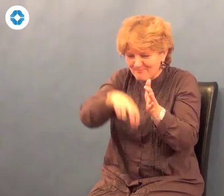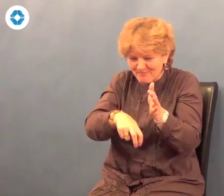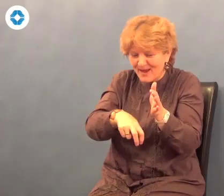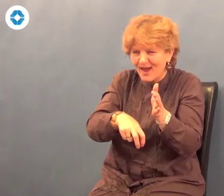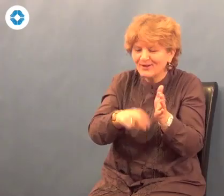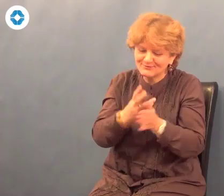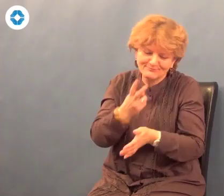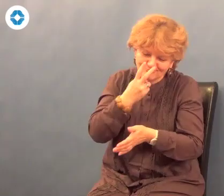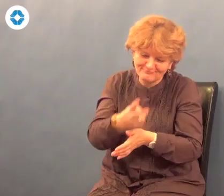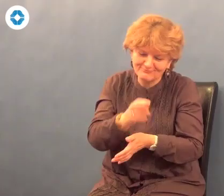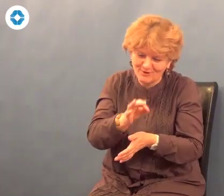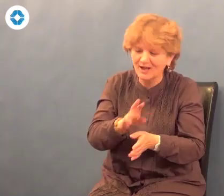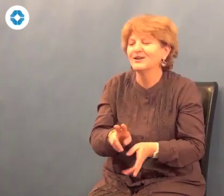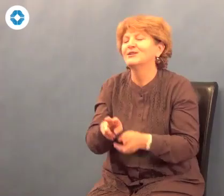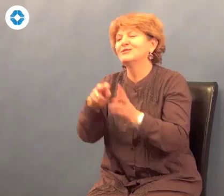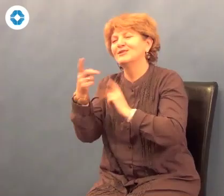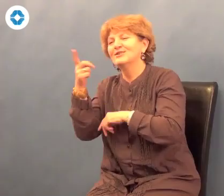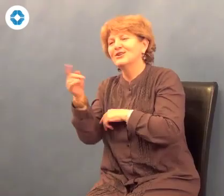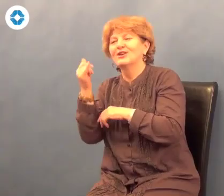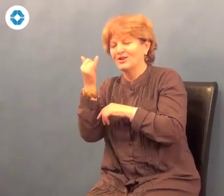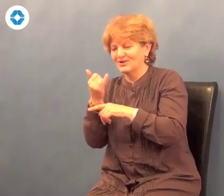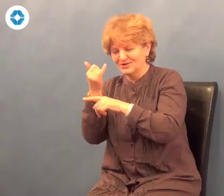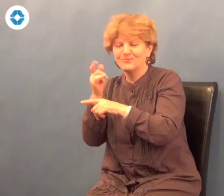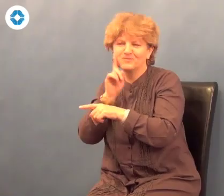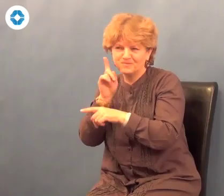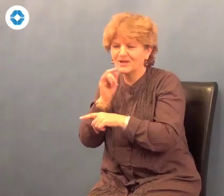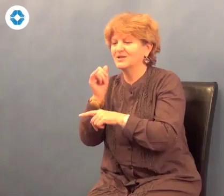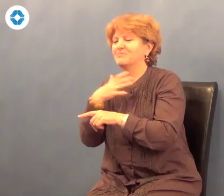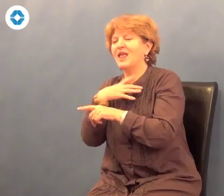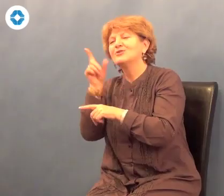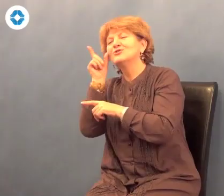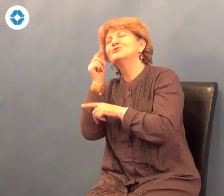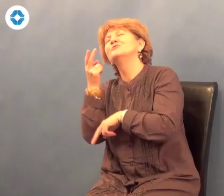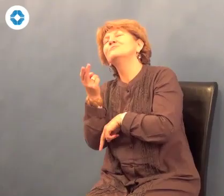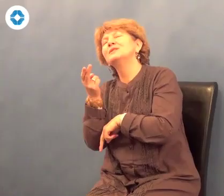Chłopiec i pies już sobie popatrzyli i następnie obaj poszli spać.